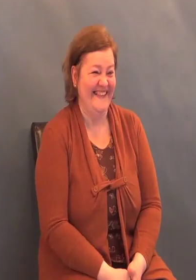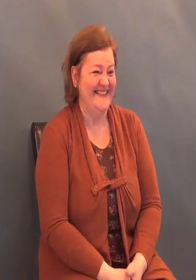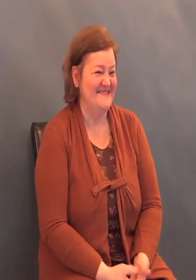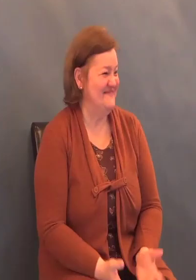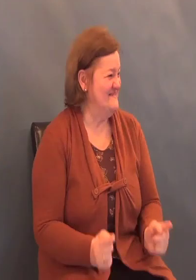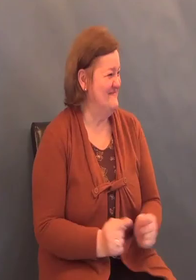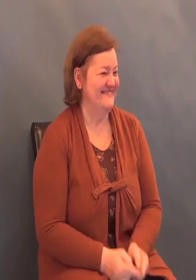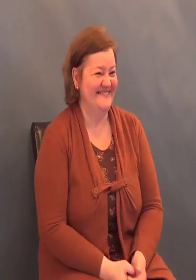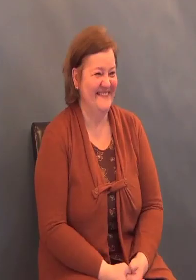Nie pasuje.